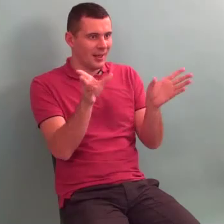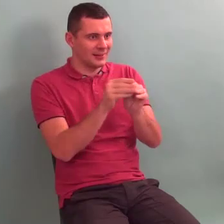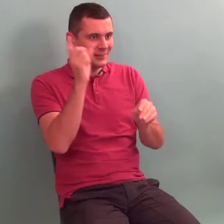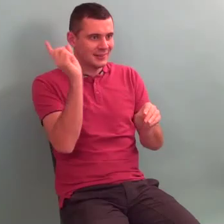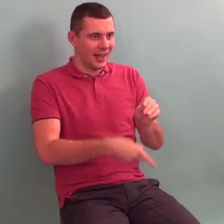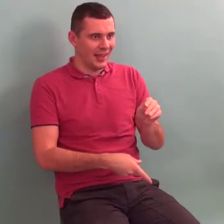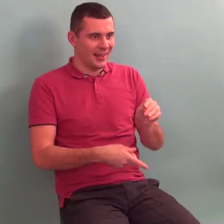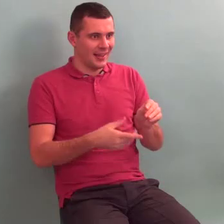Źle.